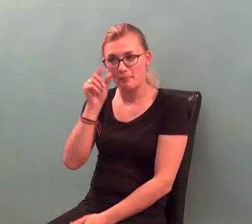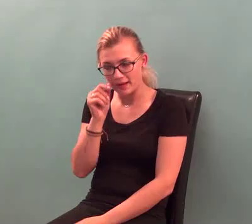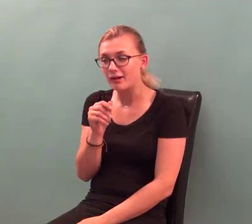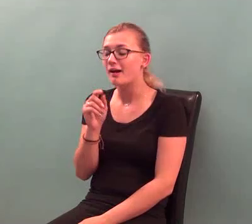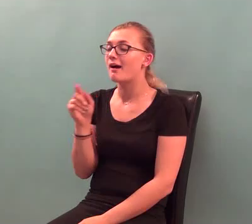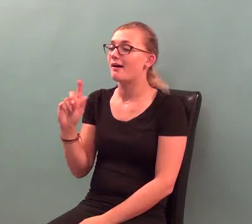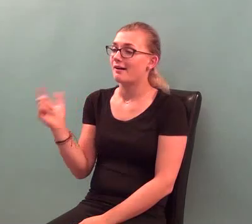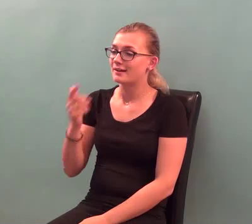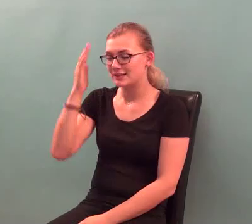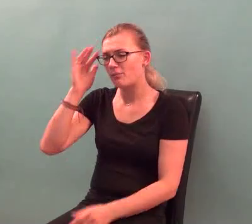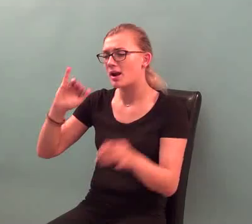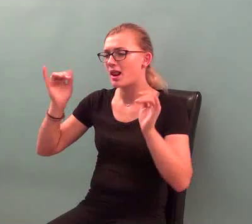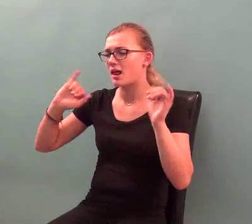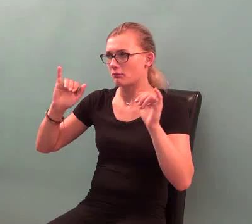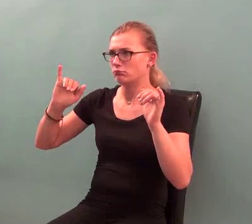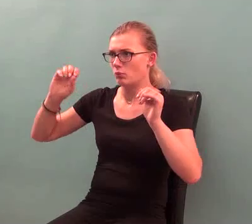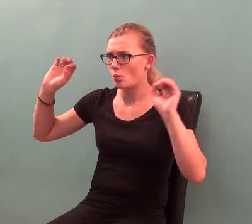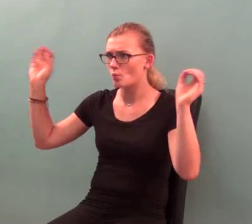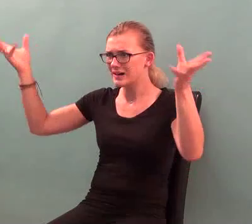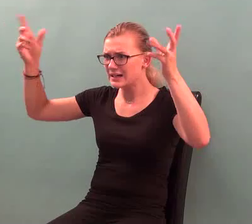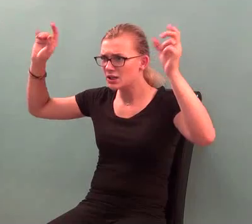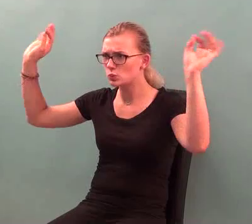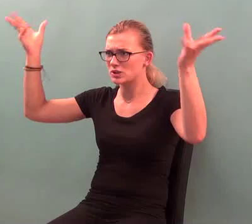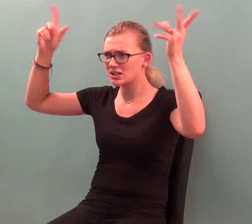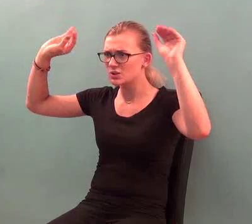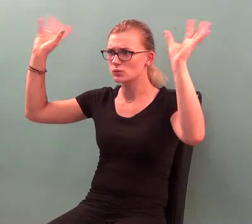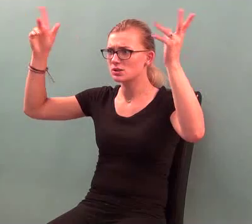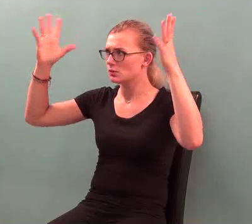A Ci wszyscy znajomi na dole rozmawiają i nagle słychać alarm!